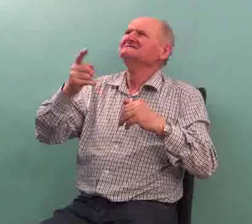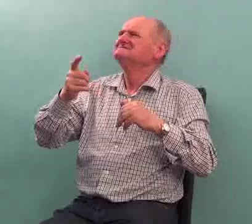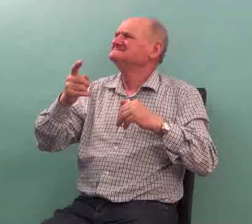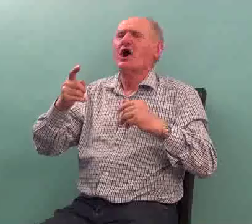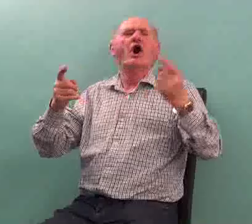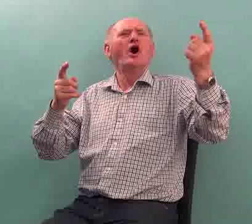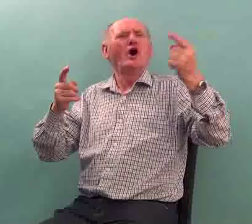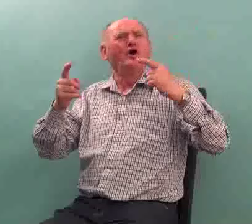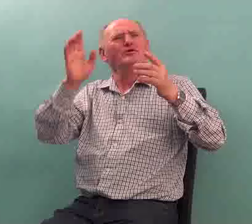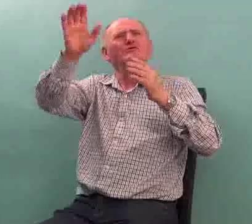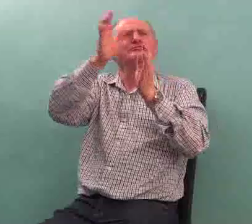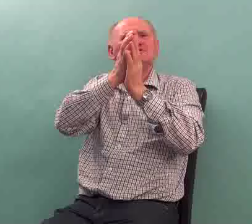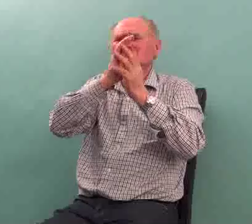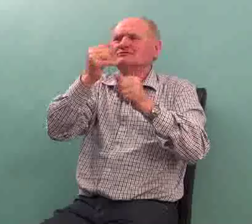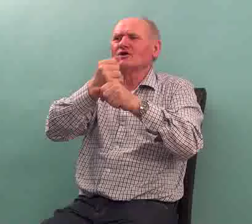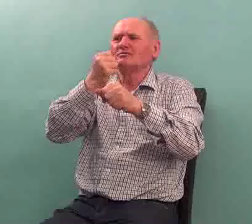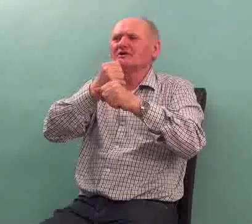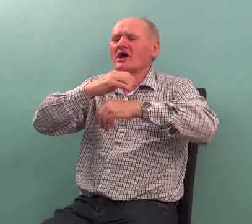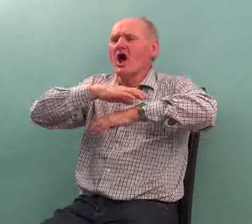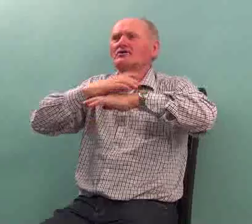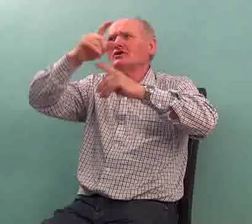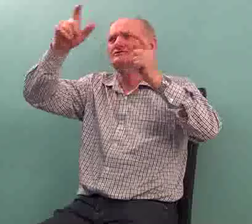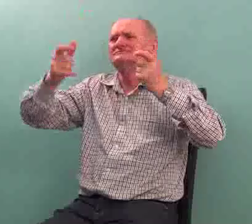Zauważa Chaplina i prosi go o naprawienie okna.